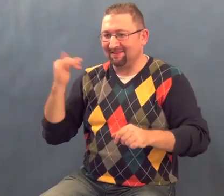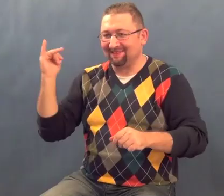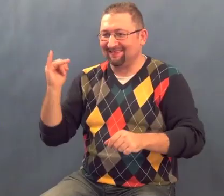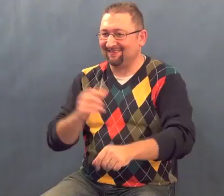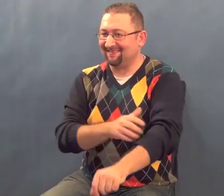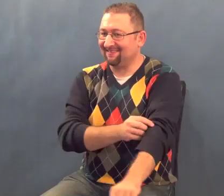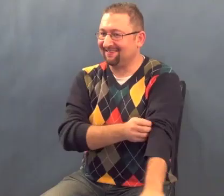Zastanawiam się.